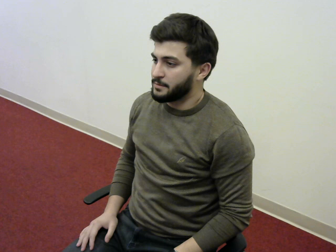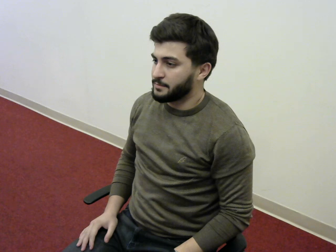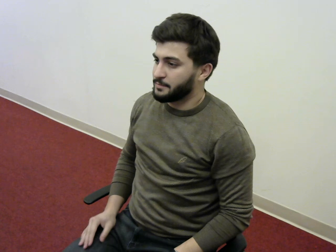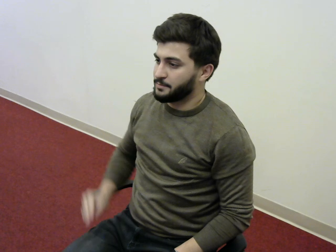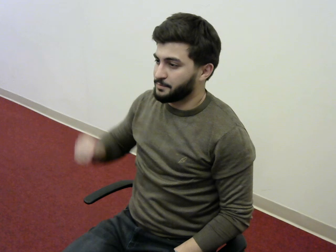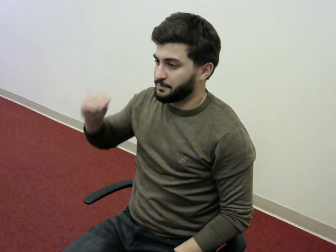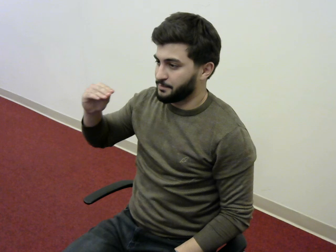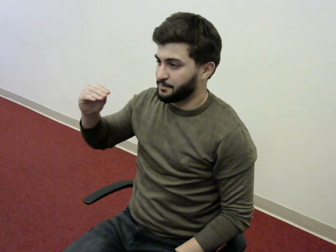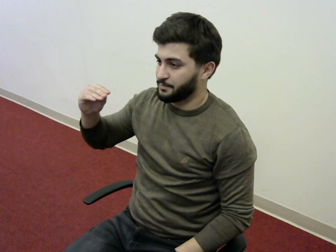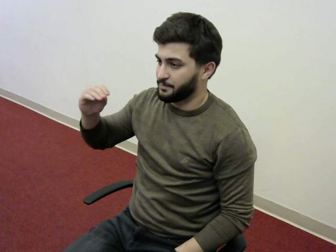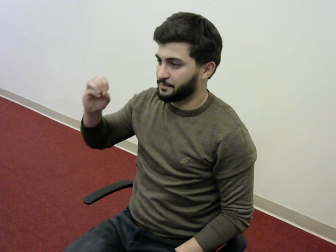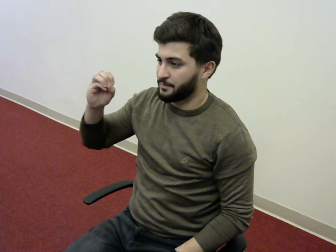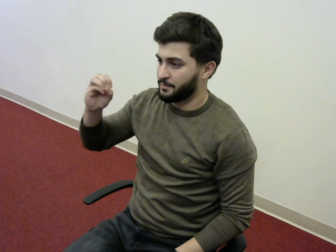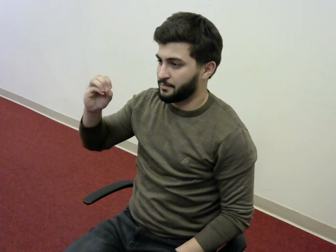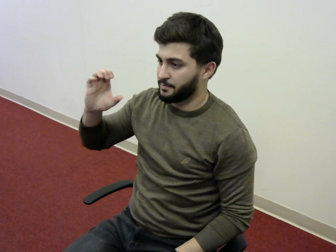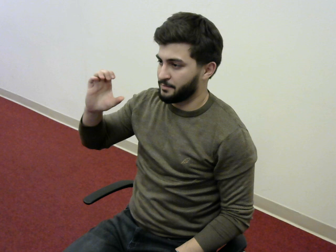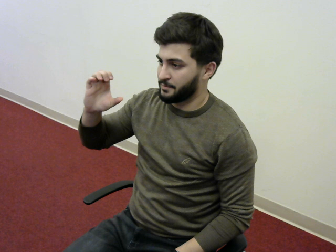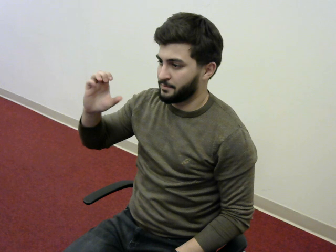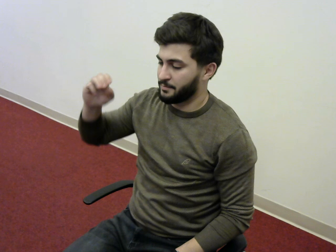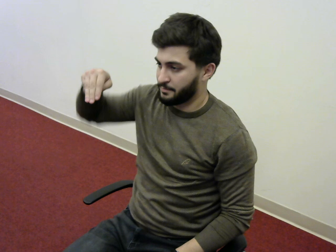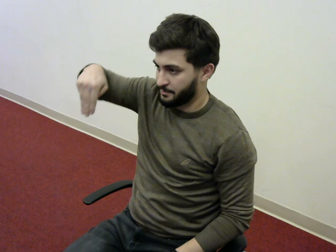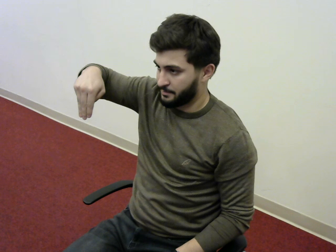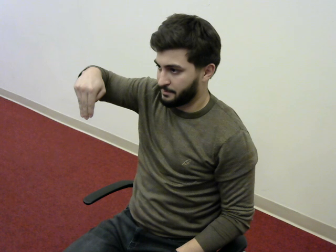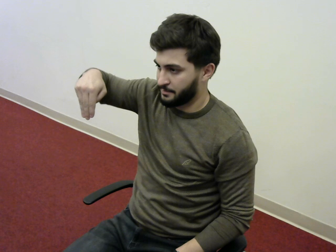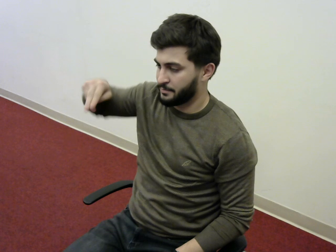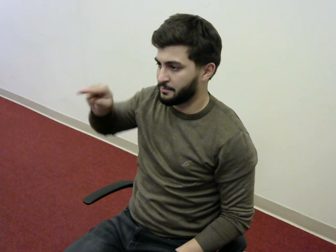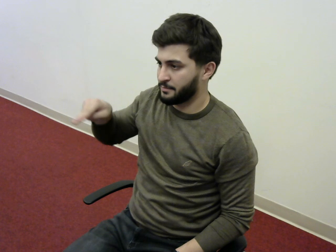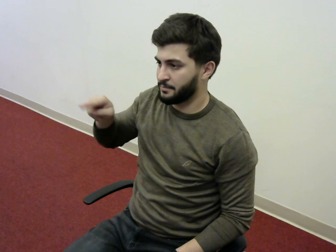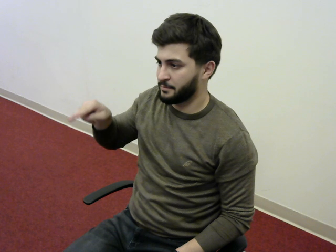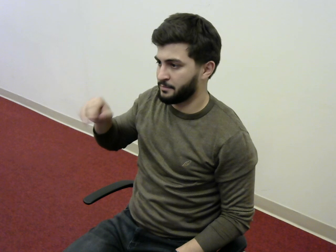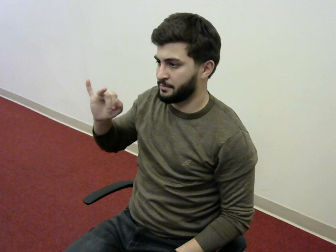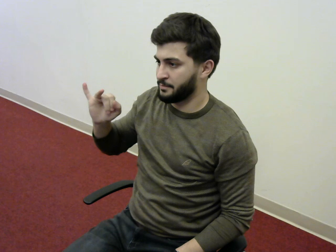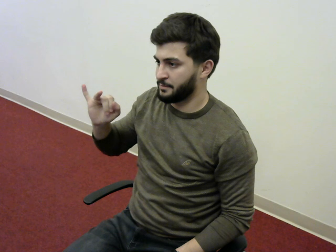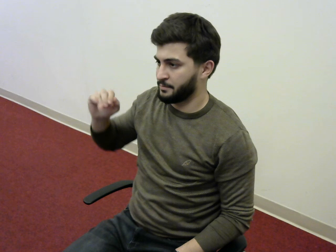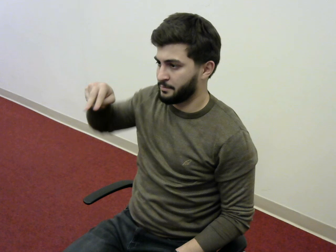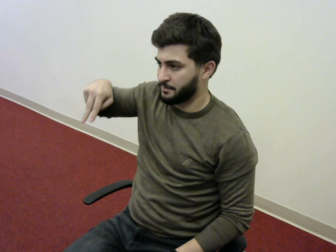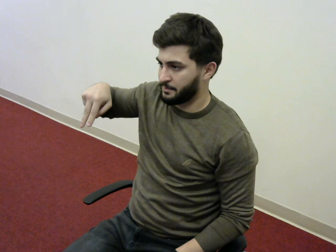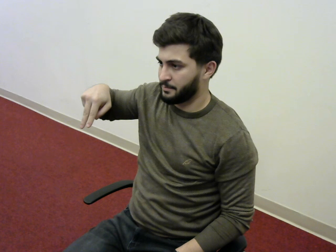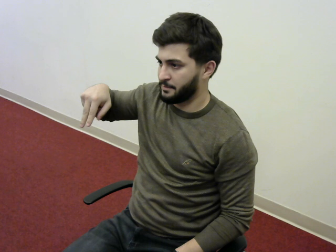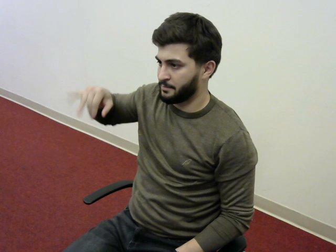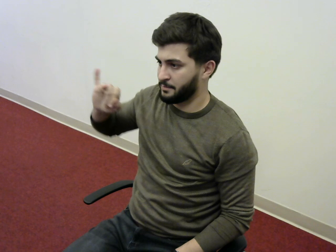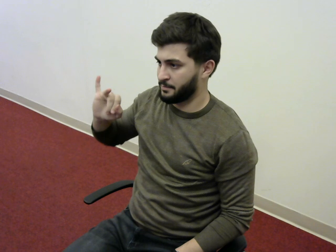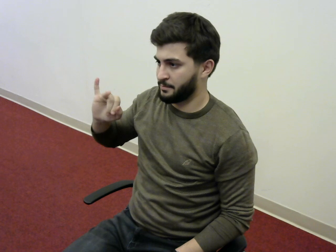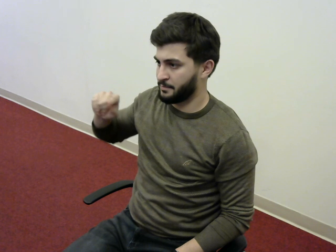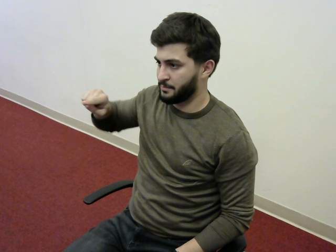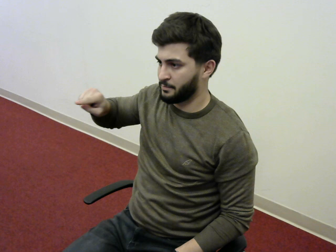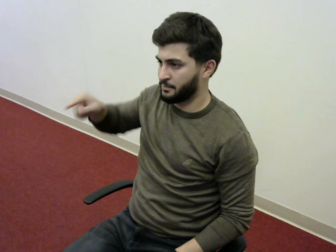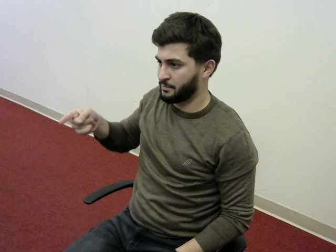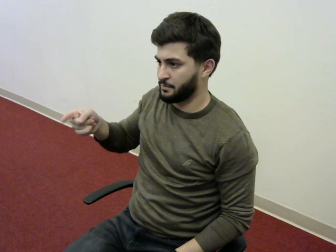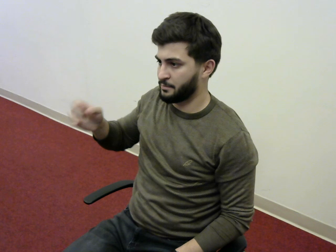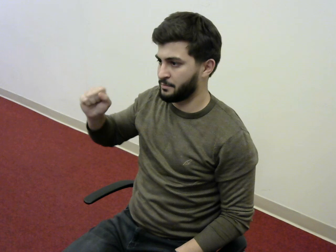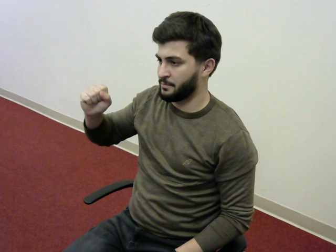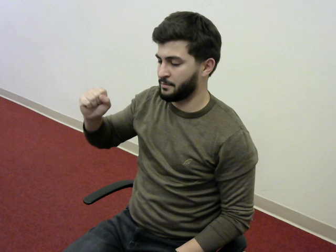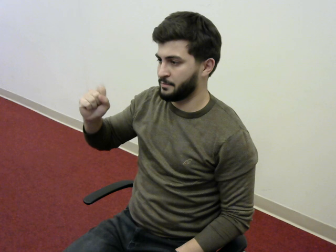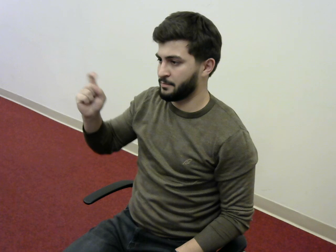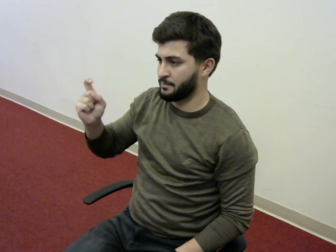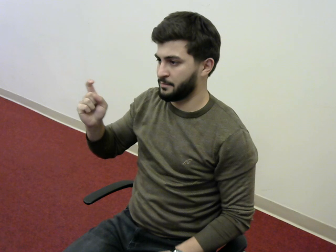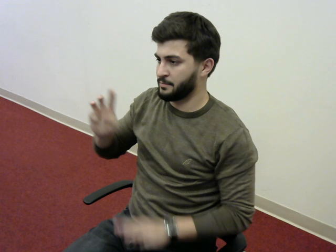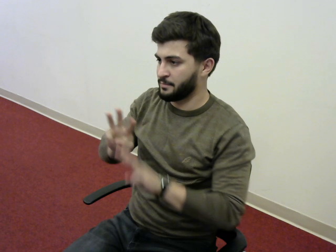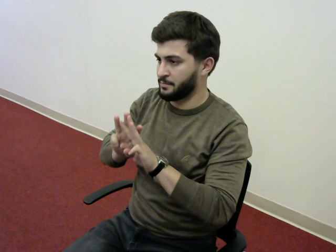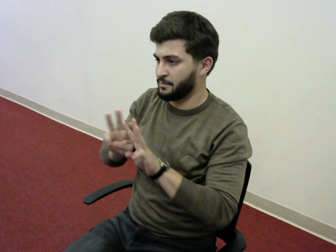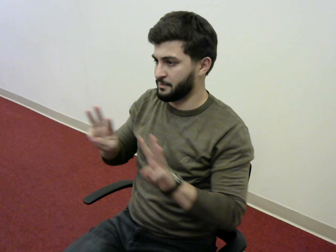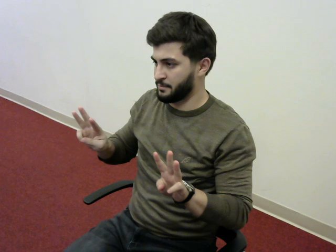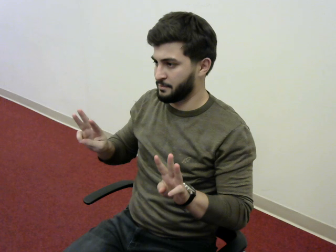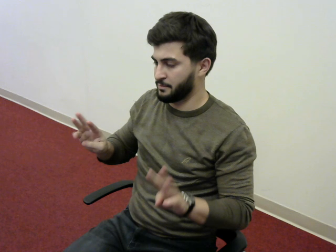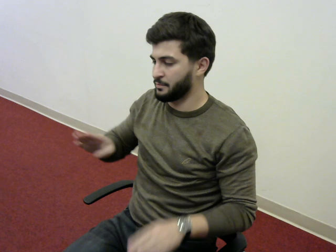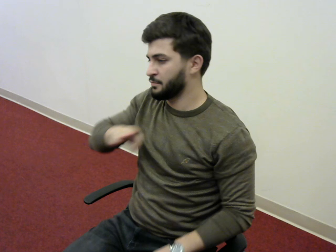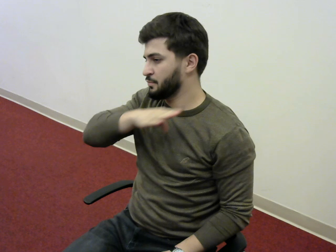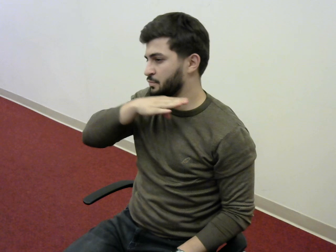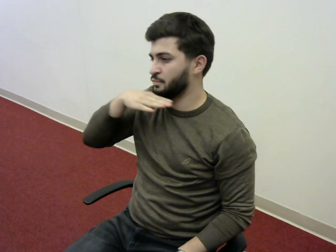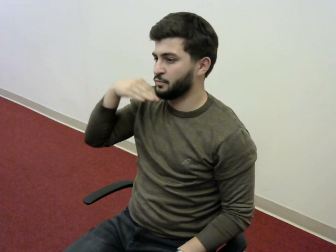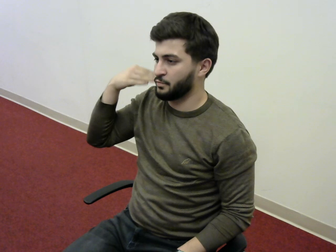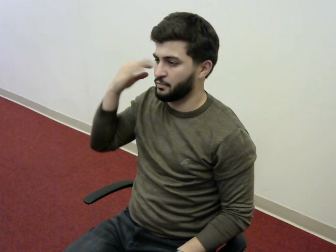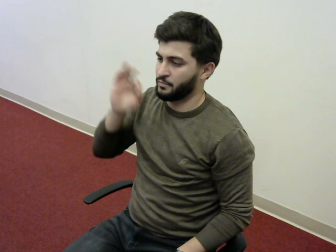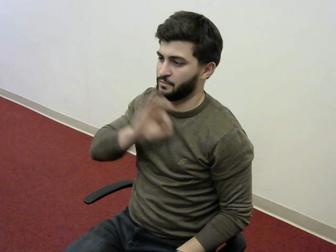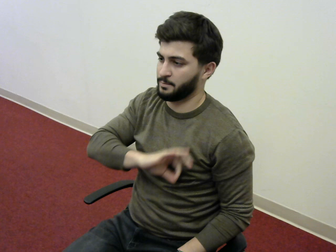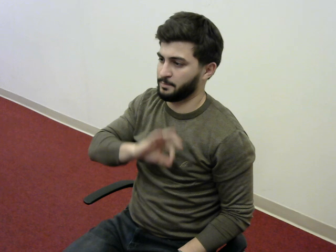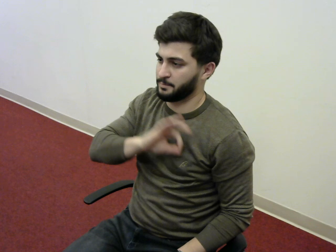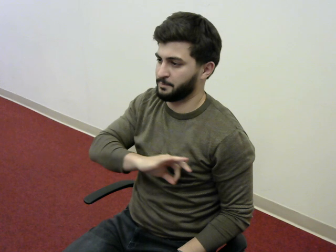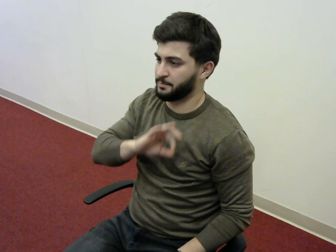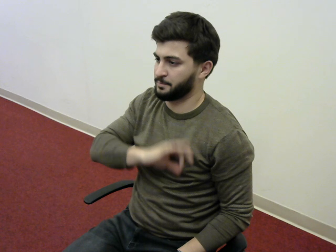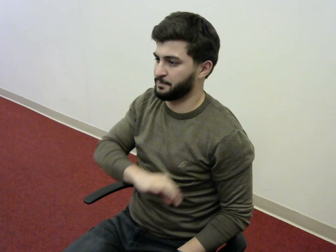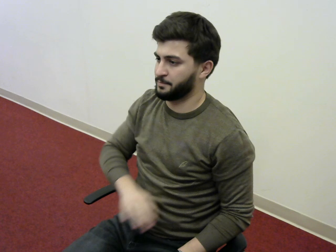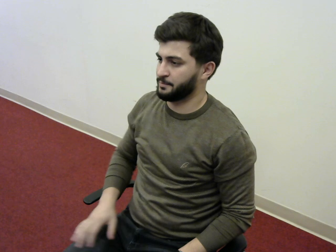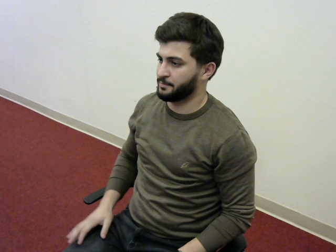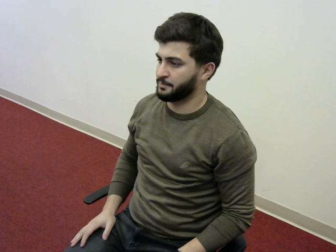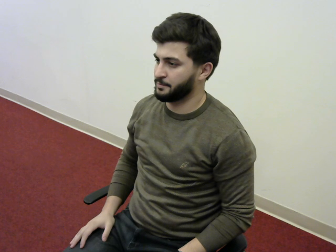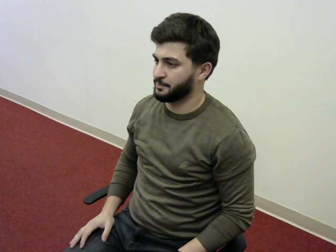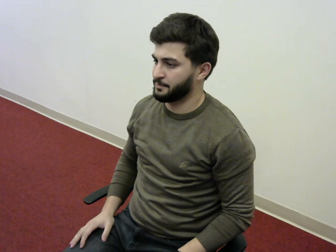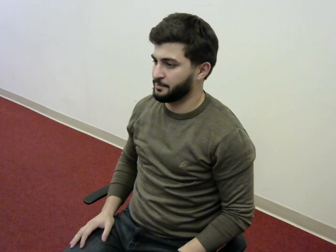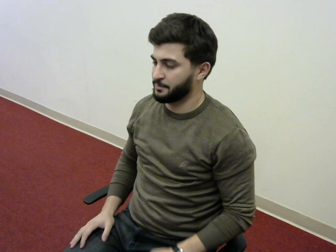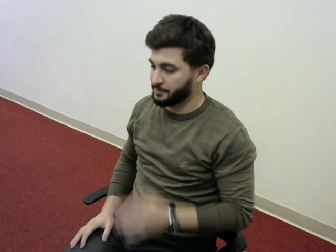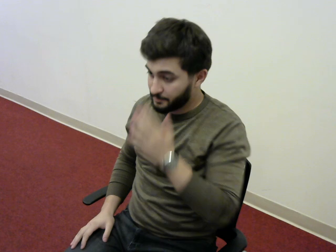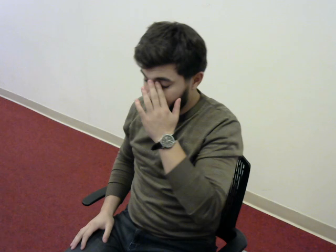Jestdili.az saytı çox faydalıdır